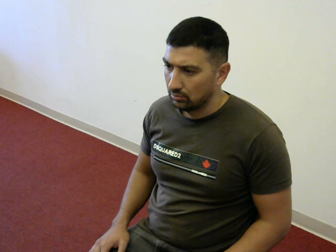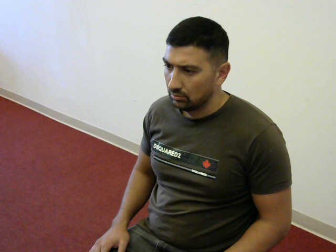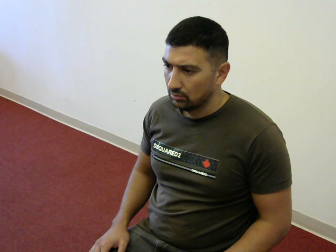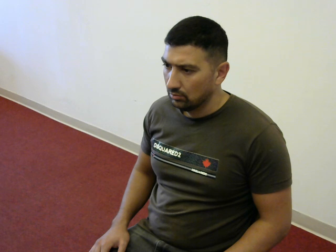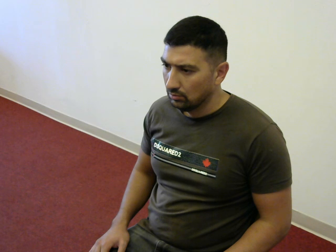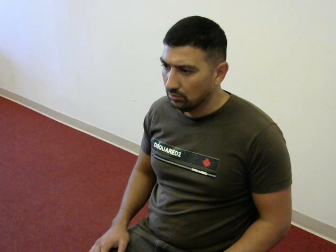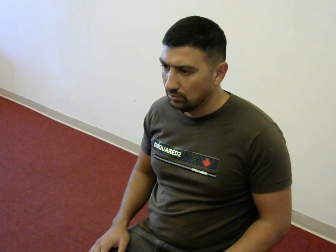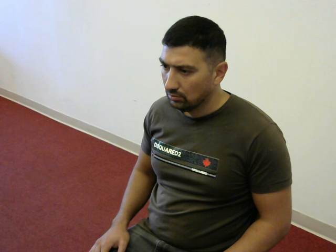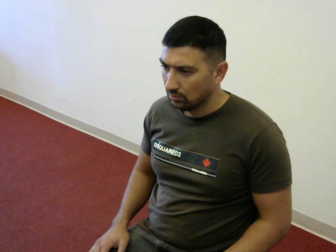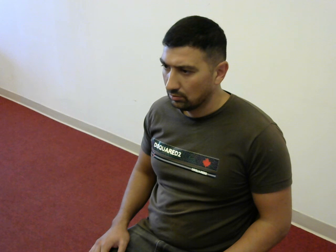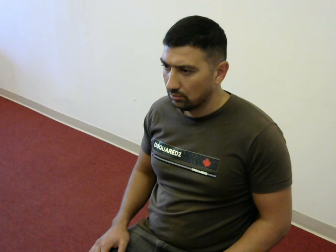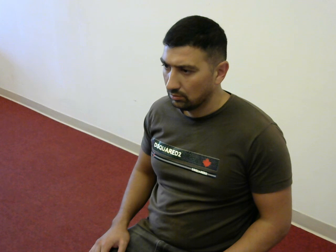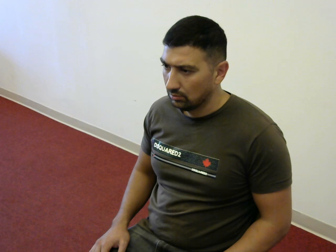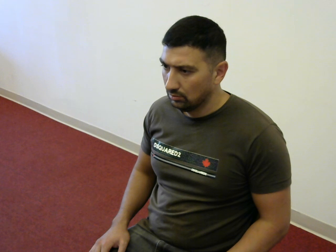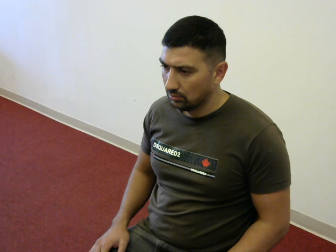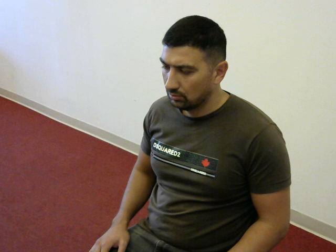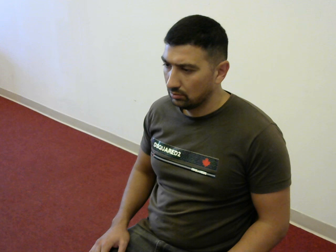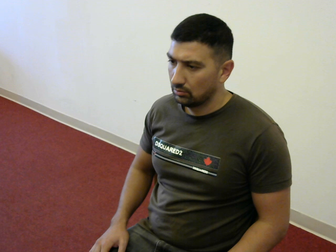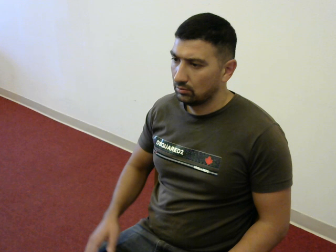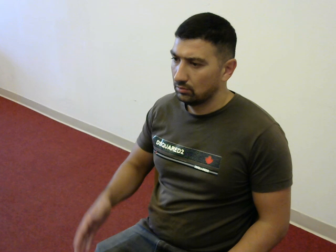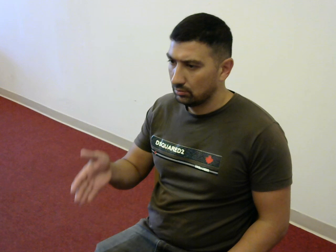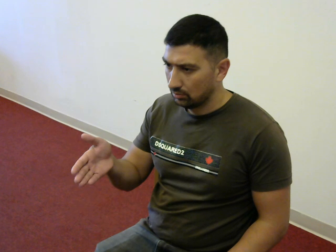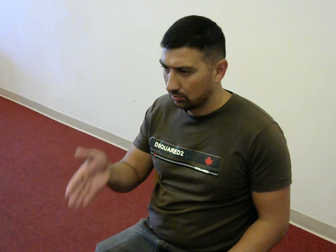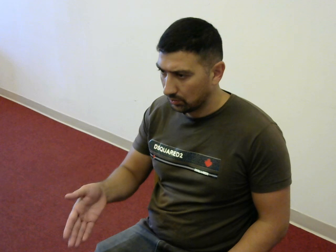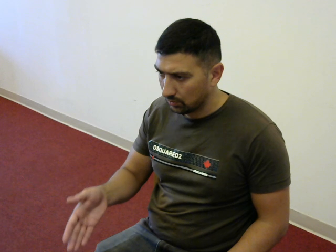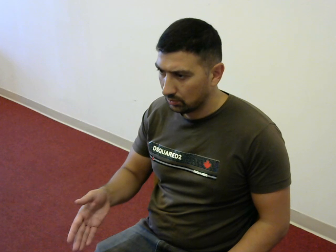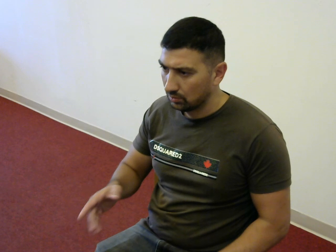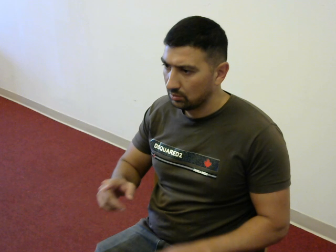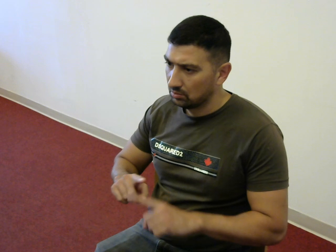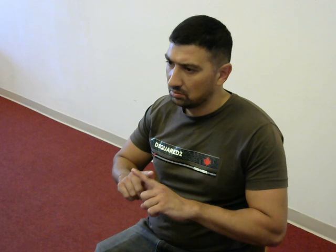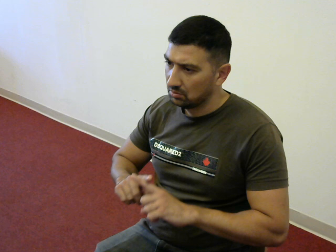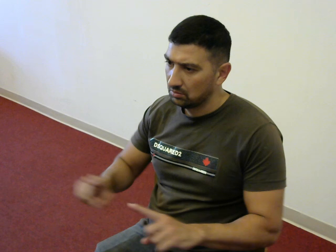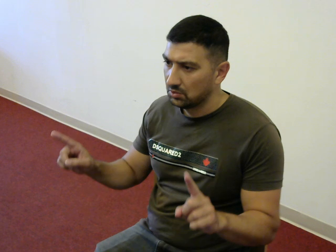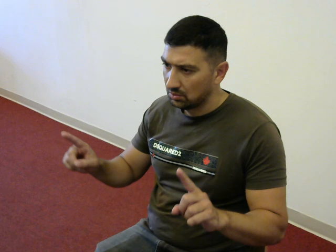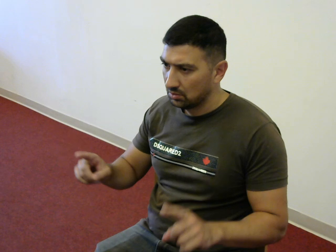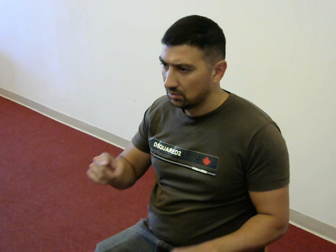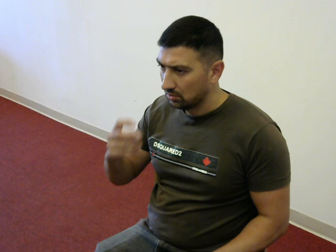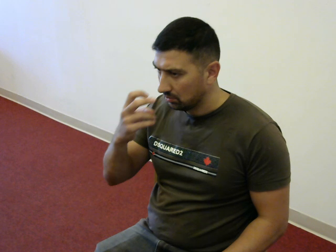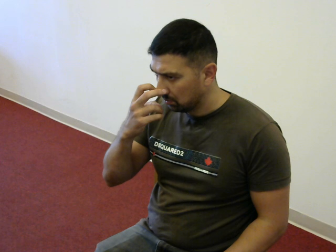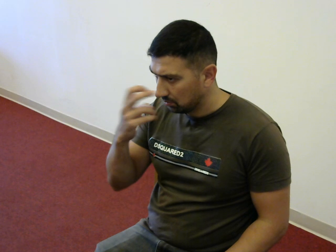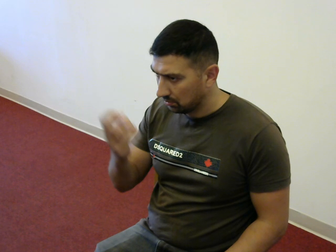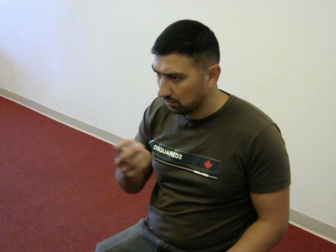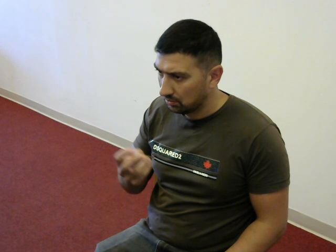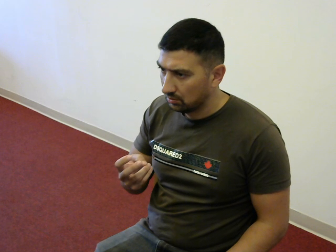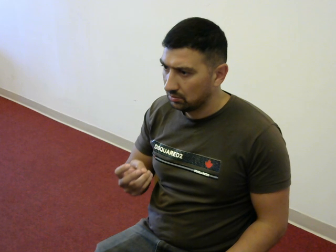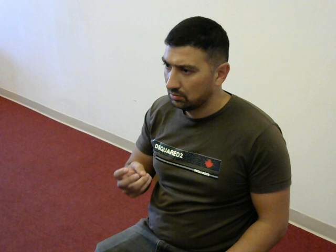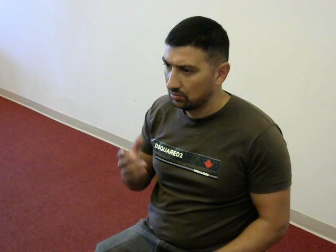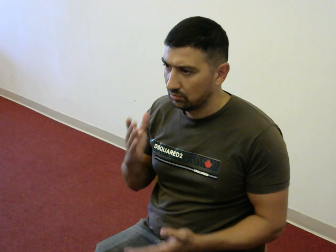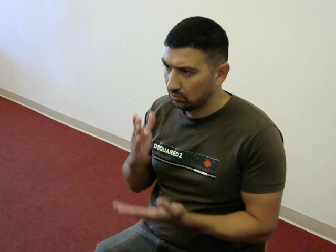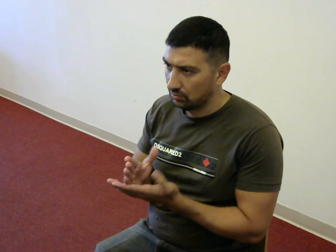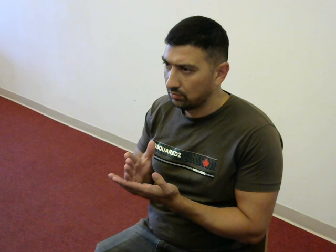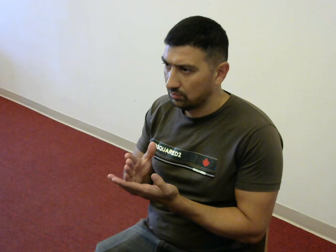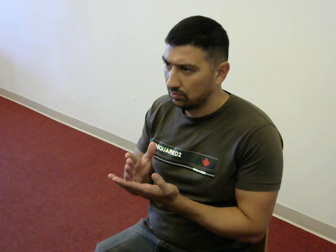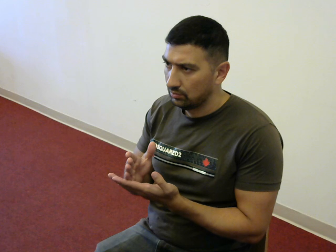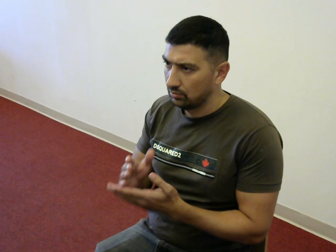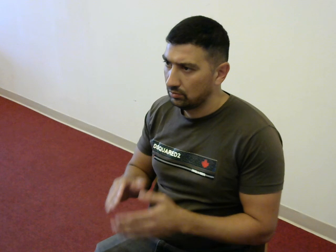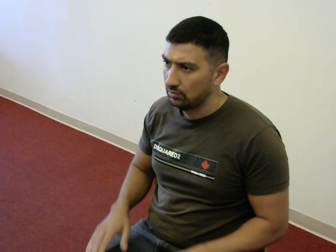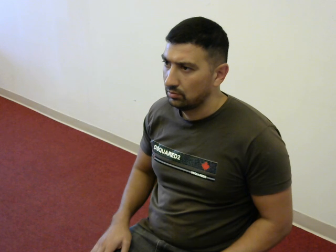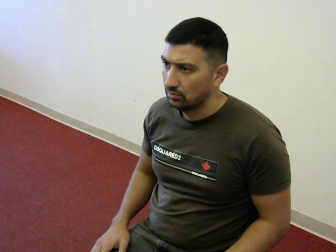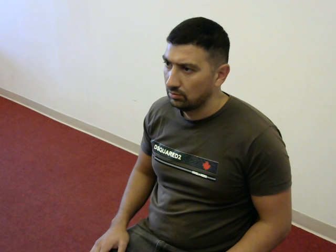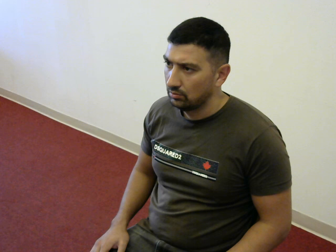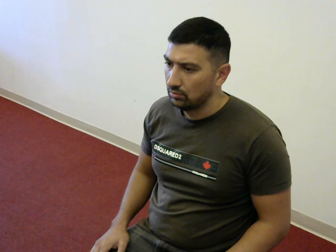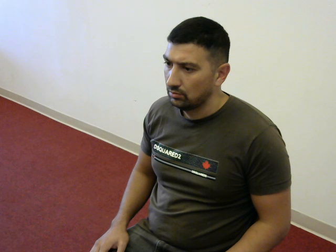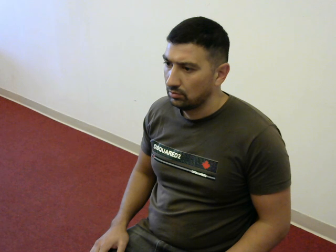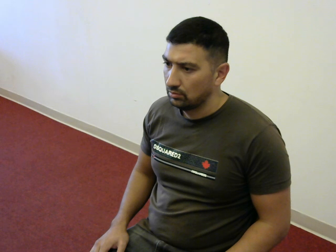Burda qəribə qoxu var